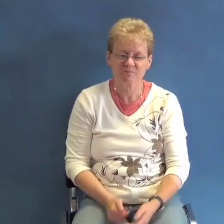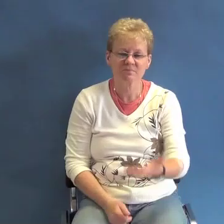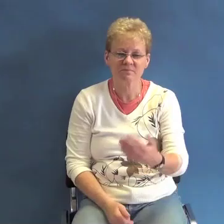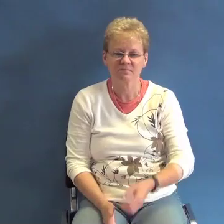Ty.